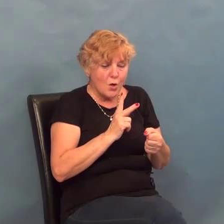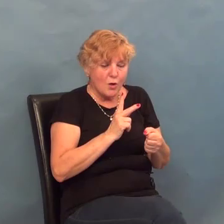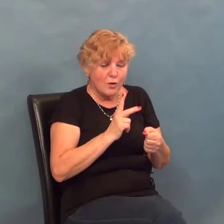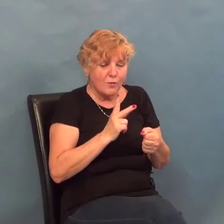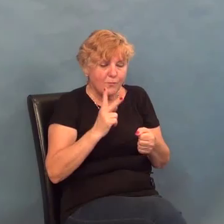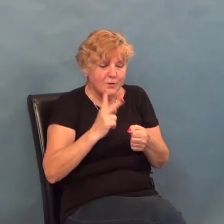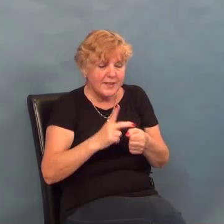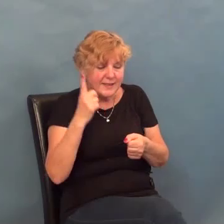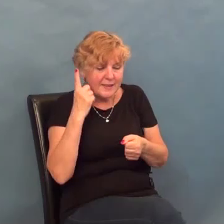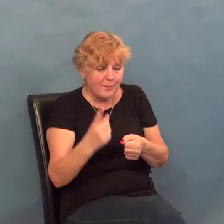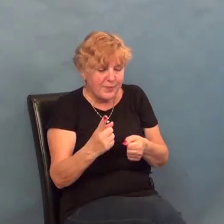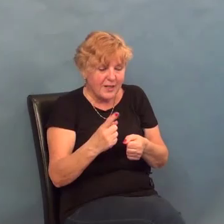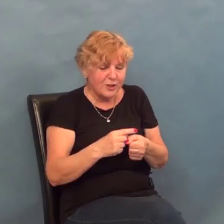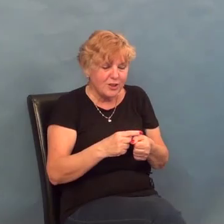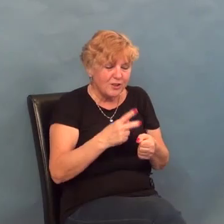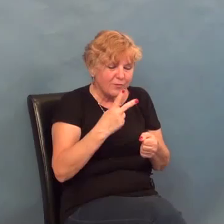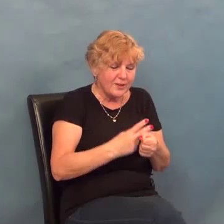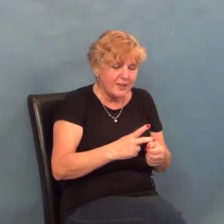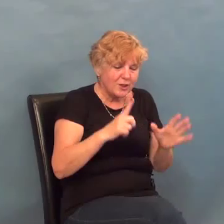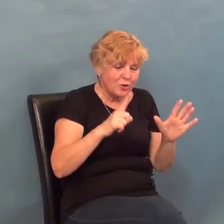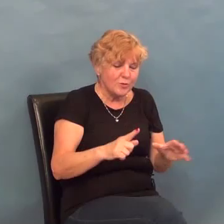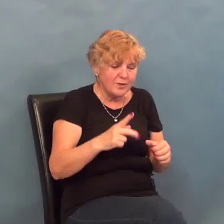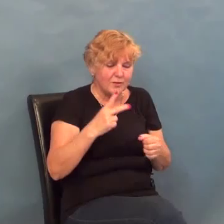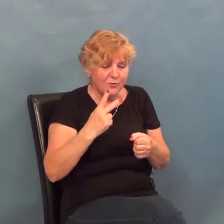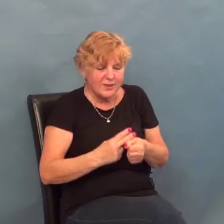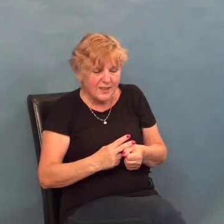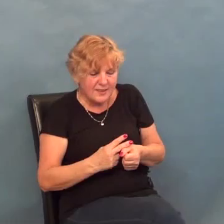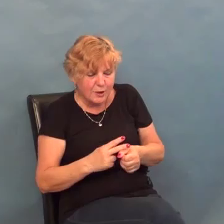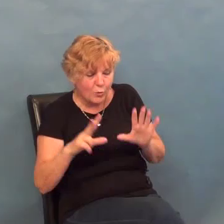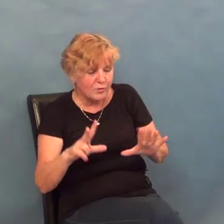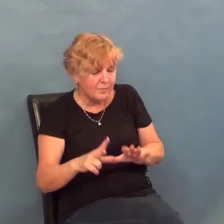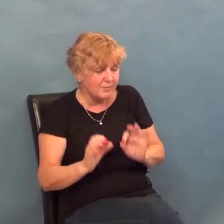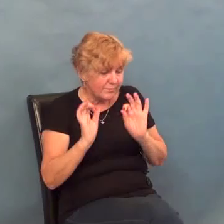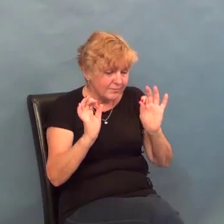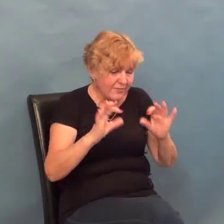Dwudziesty pierwszy, dwudziesty siódmy, dwudziesty ósmy są wolne.